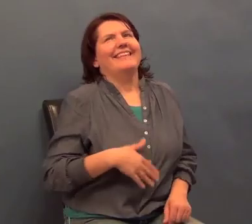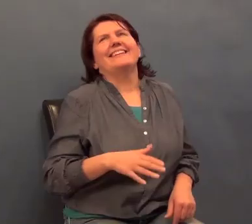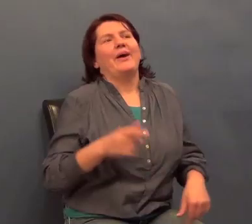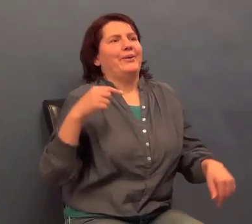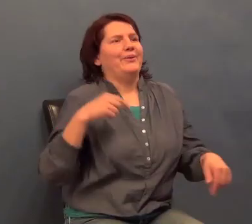Ucieka...